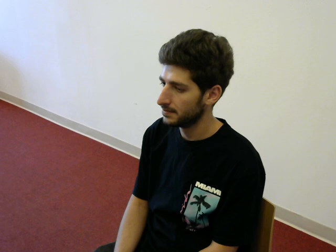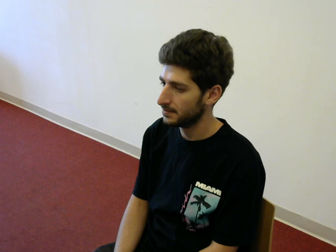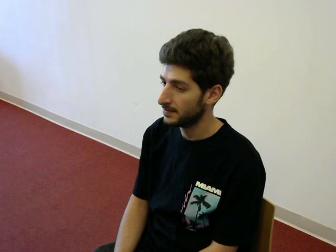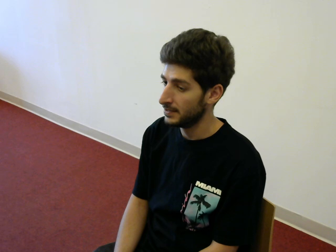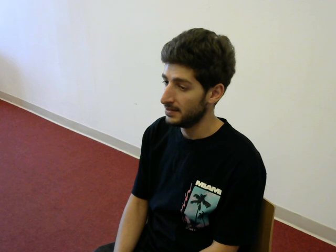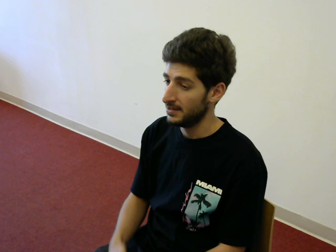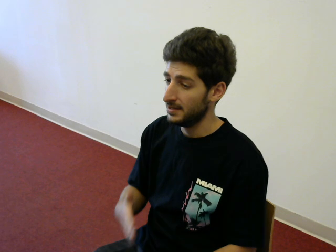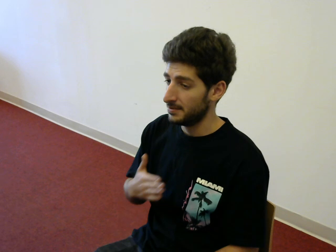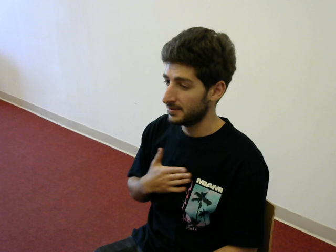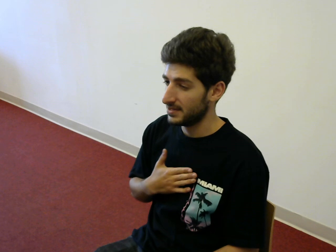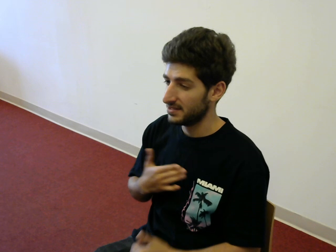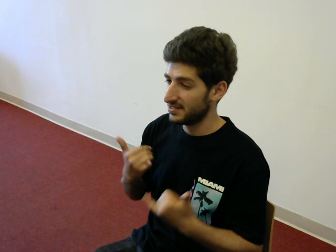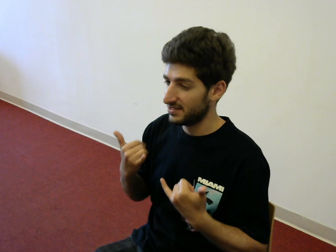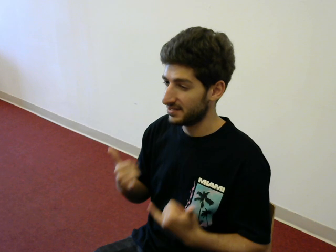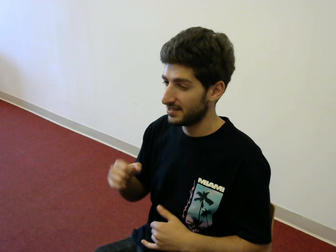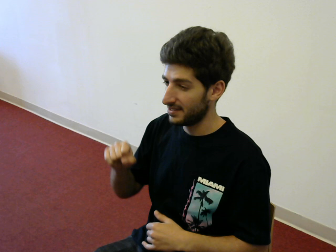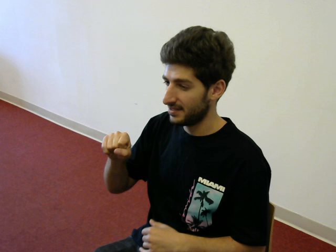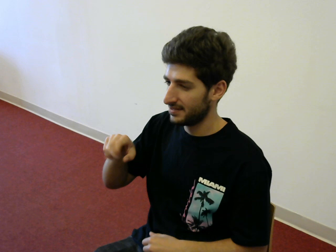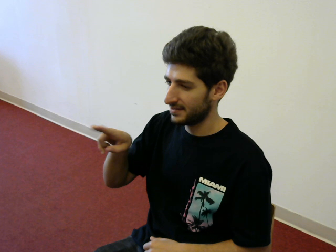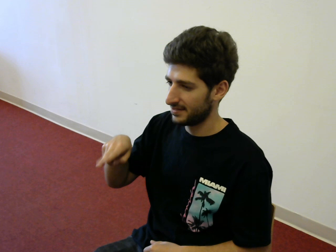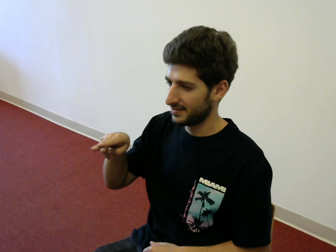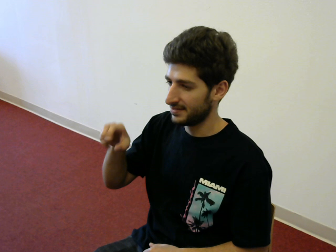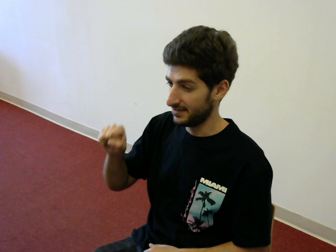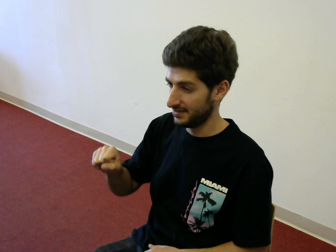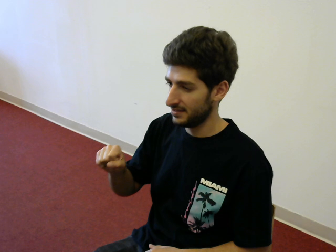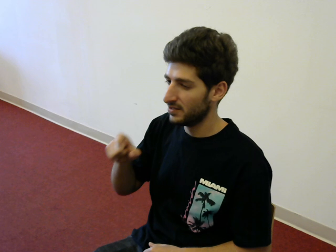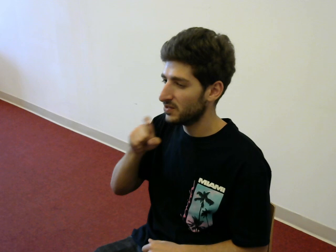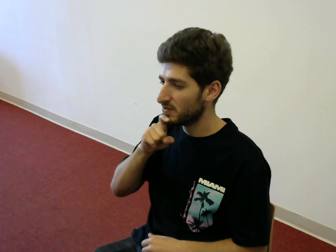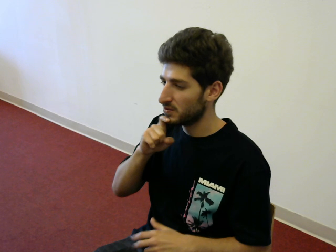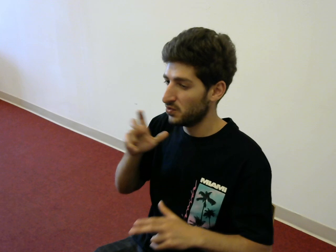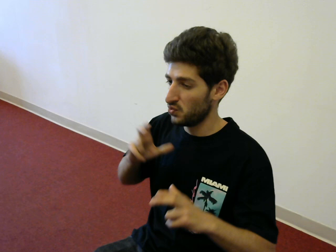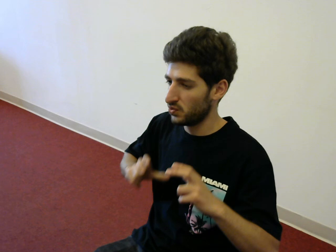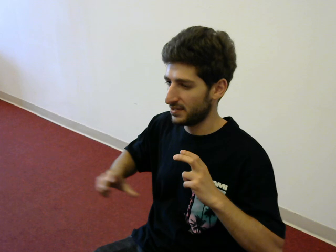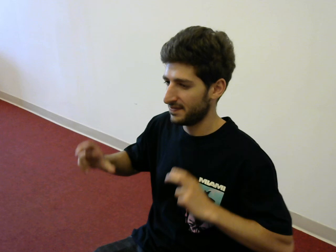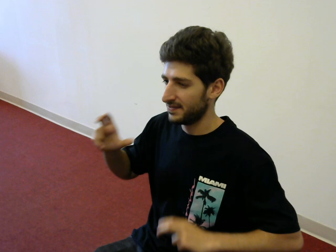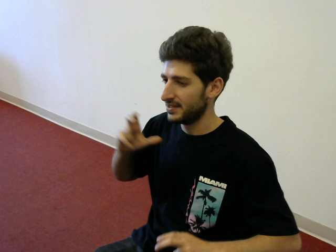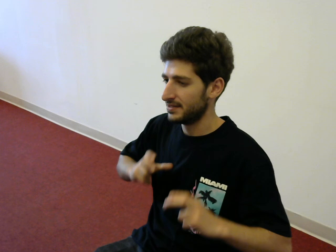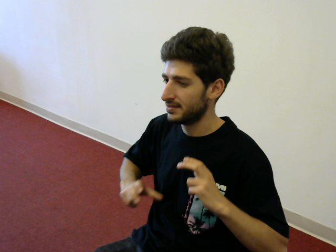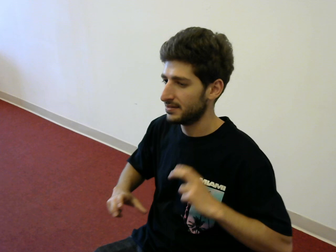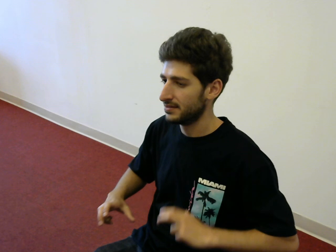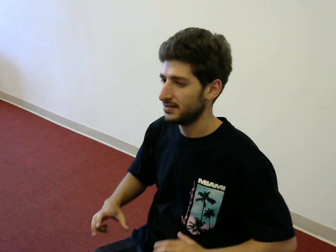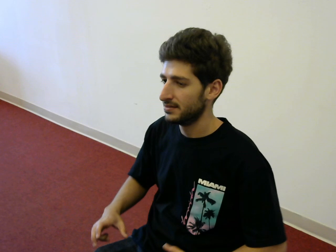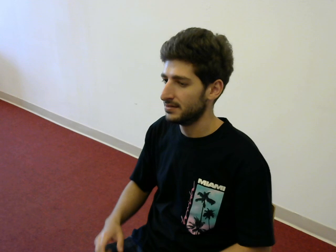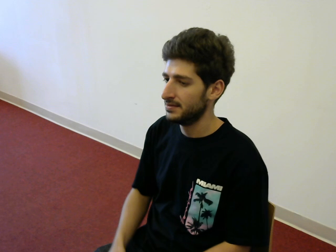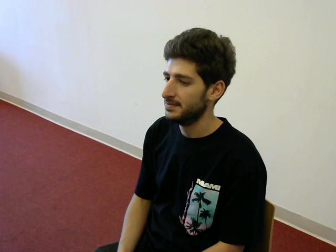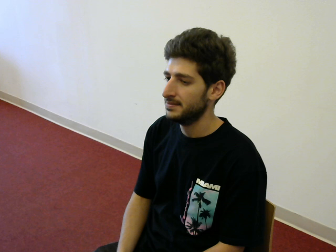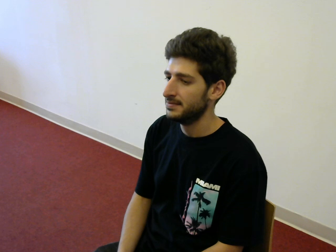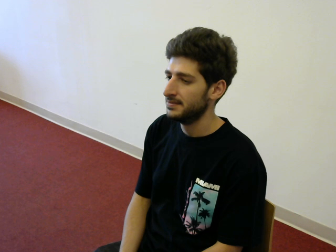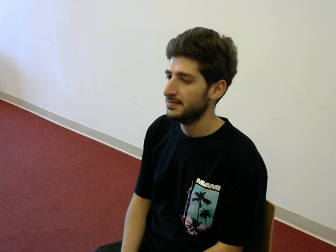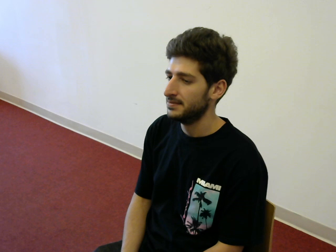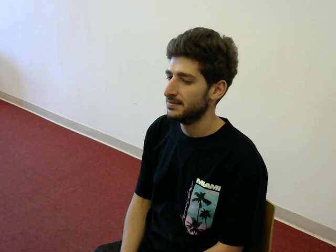Mən indi ADA universitetindəyəm